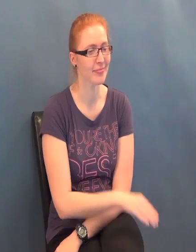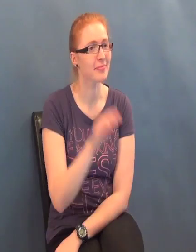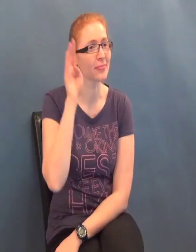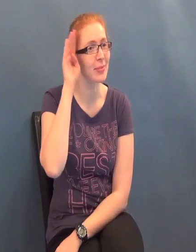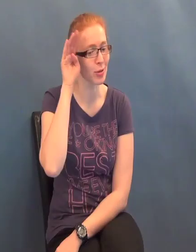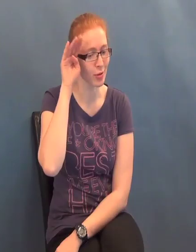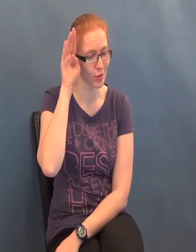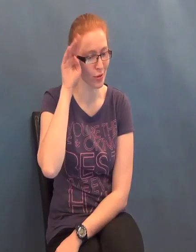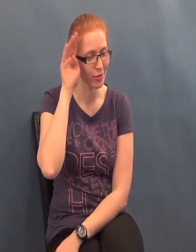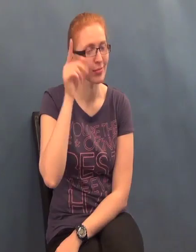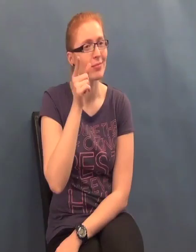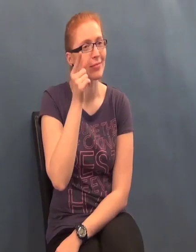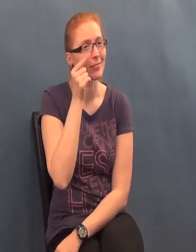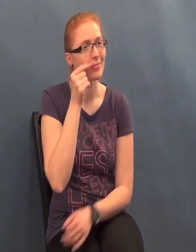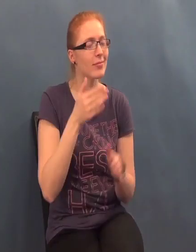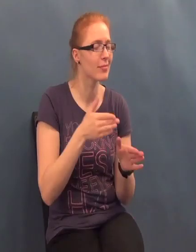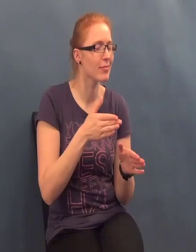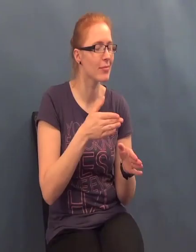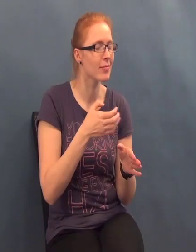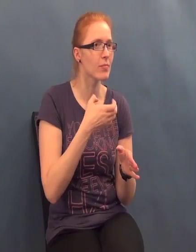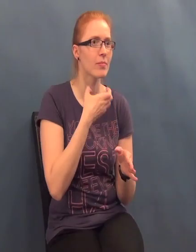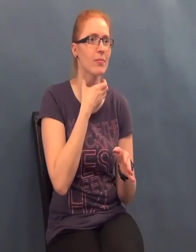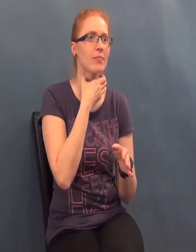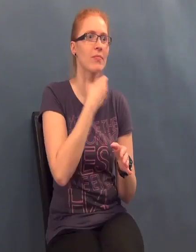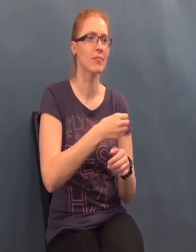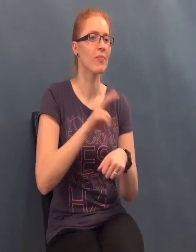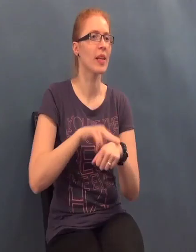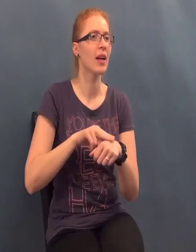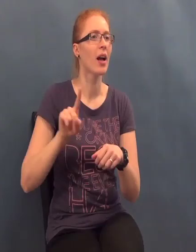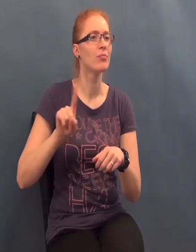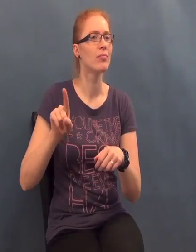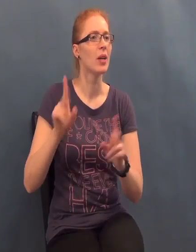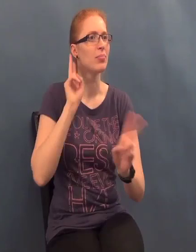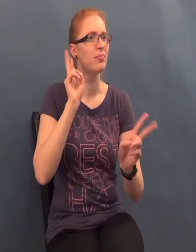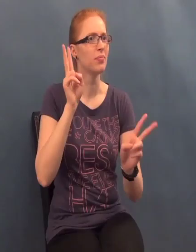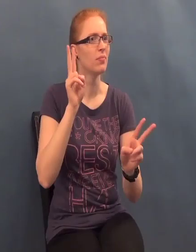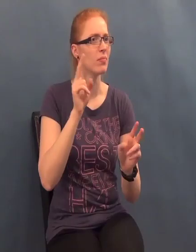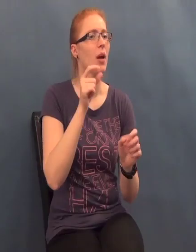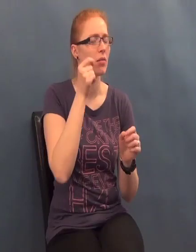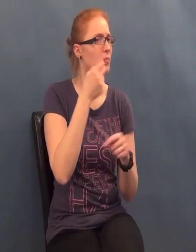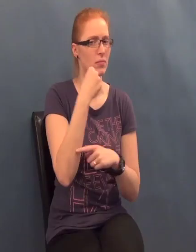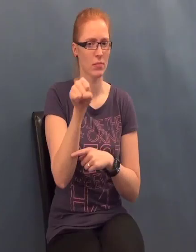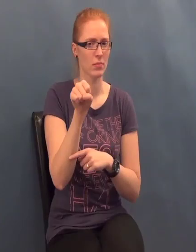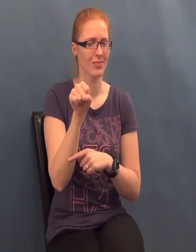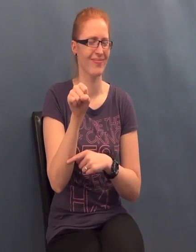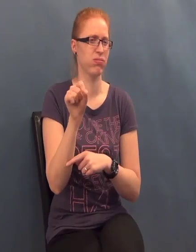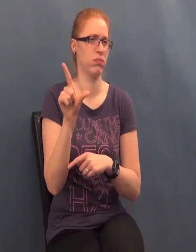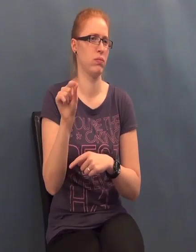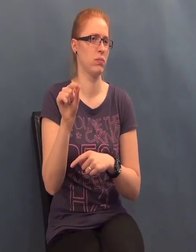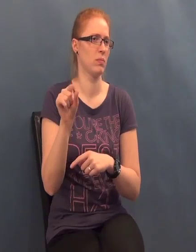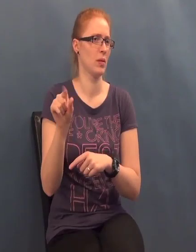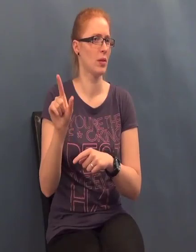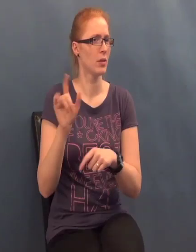Myszka Miki śpi. Dzwoni budzik. Myszka jest zirytowana, odwraca się na drugi bok.